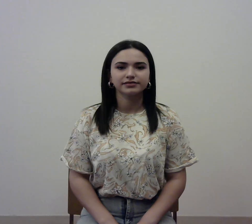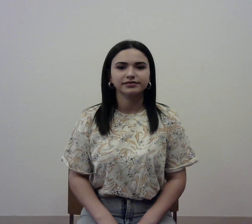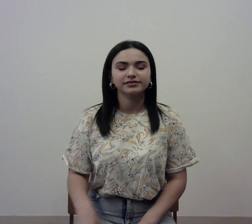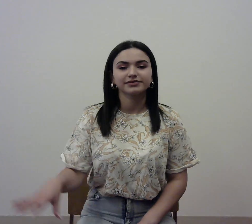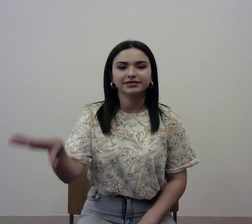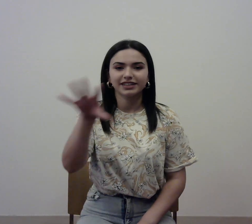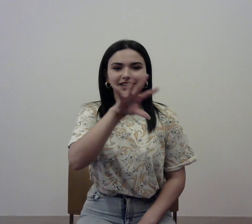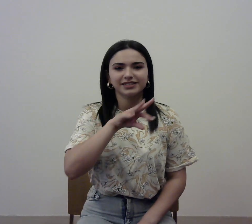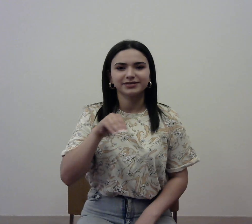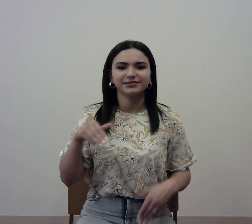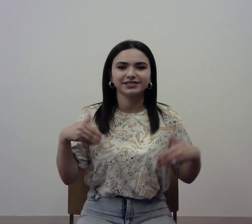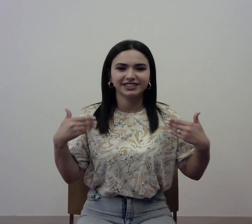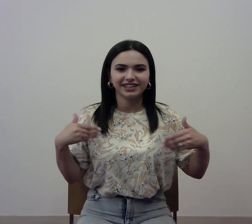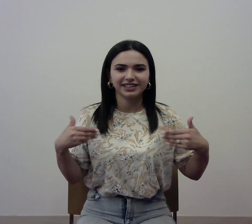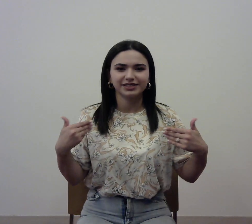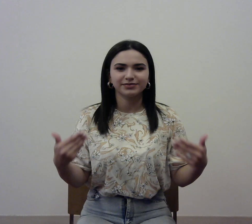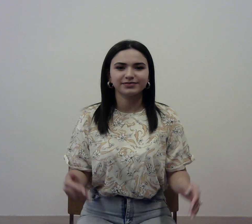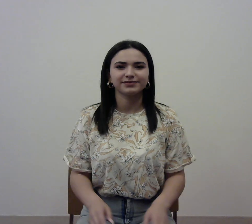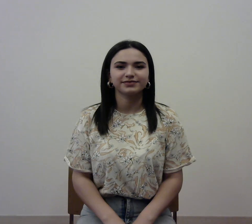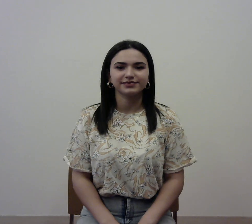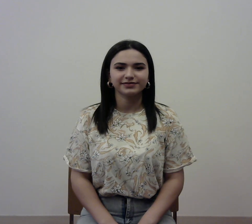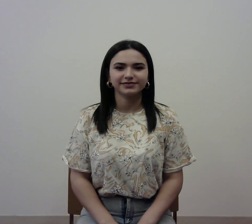Hamınızı salamlayıram